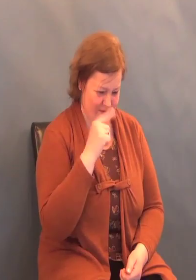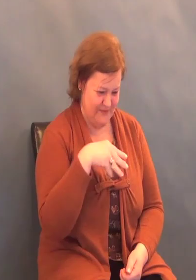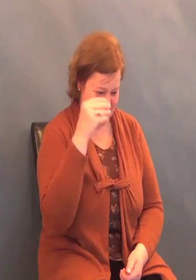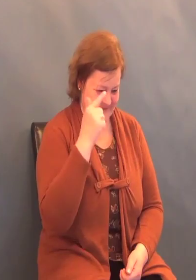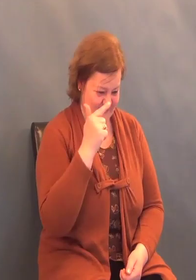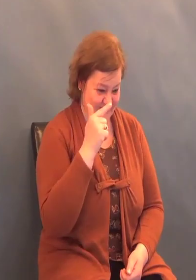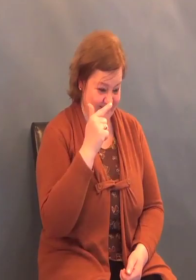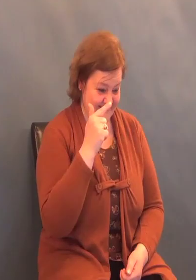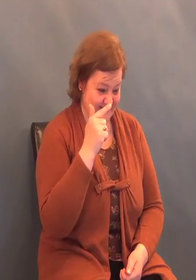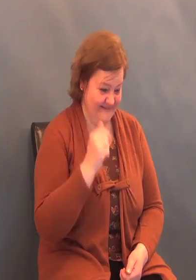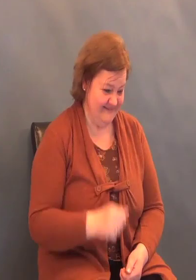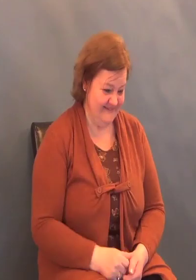Początek, drugiego?